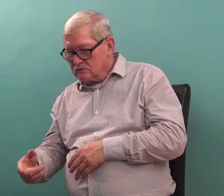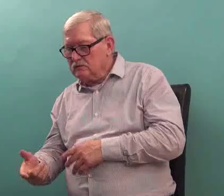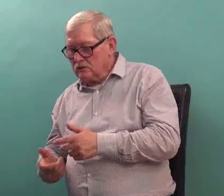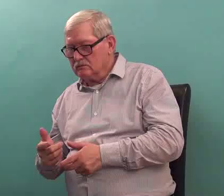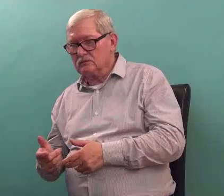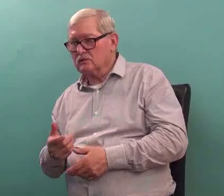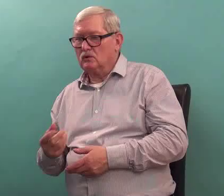Pyta co robi?